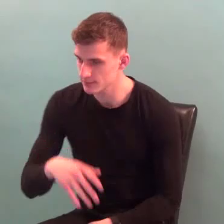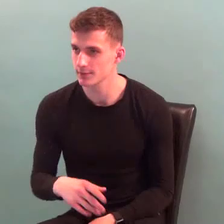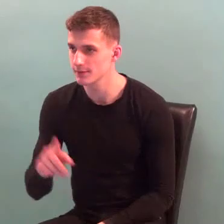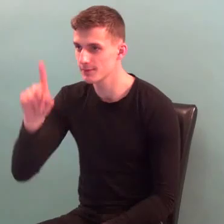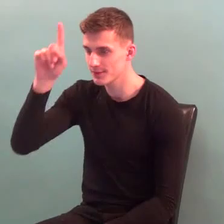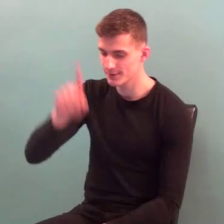Miesiąc.